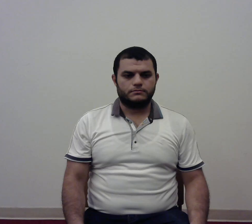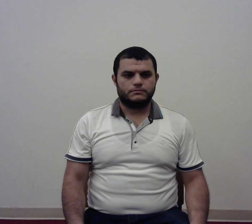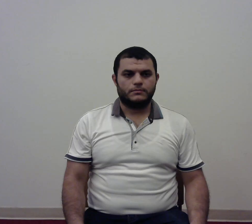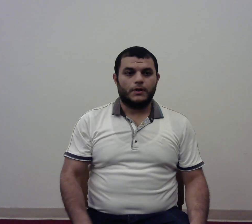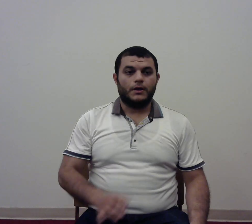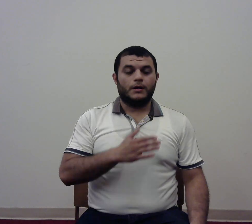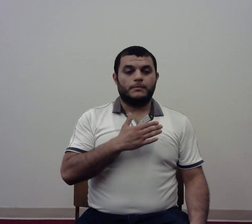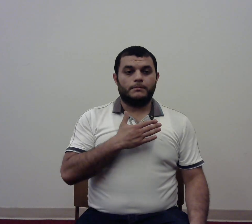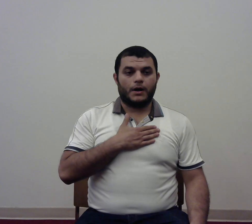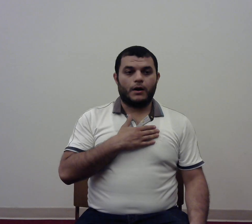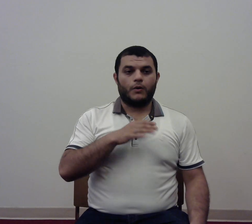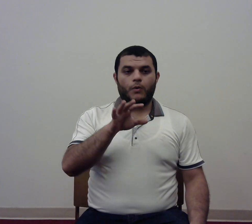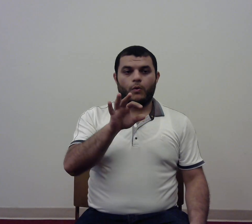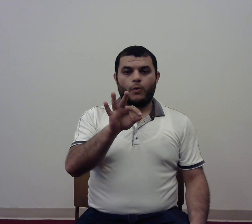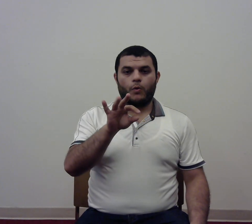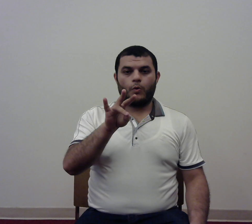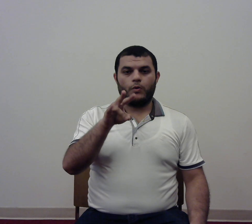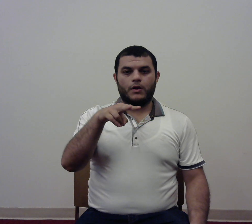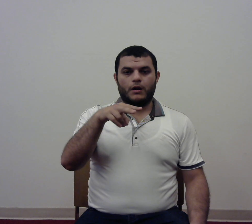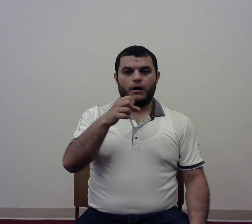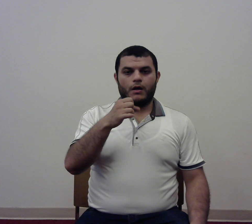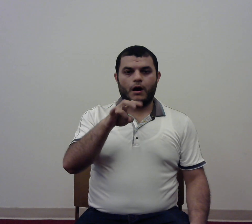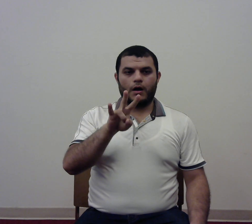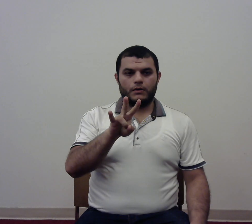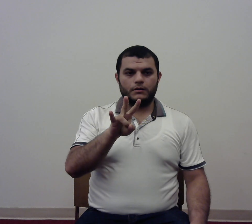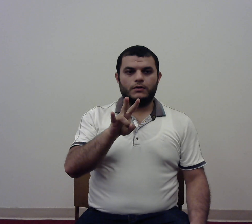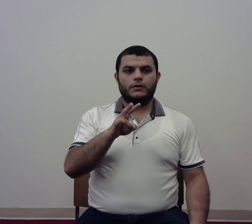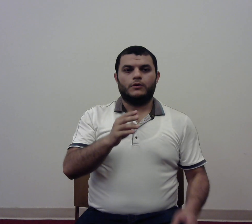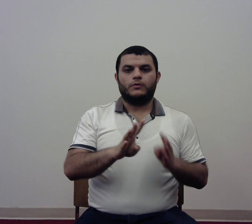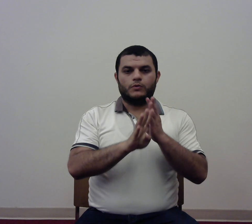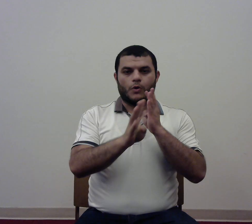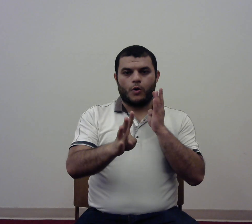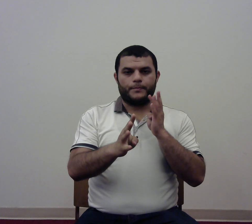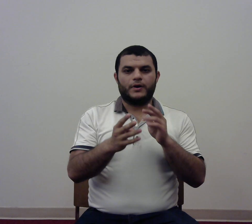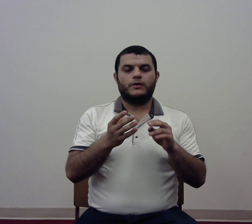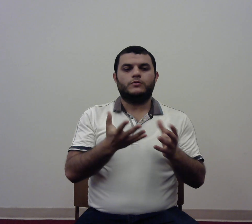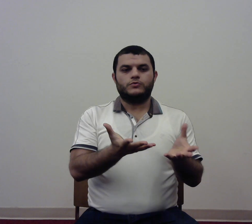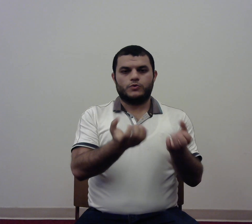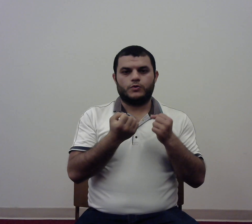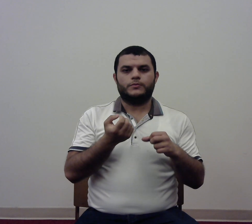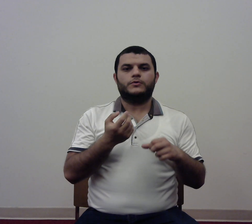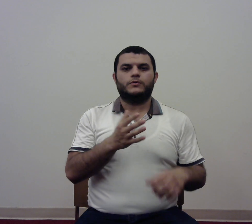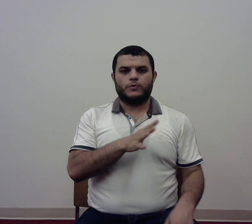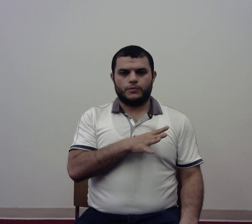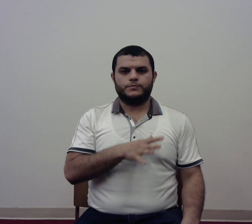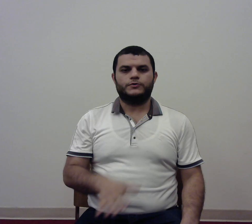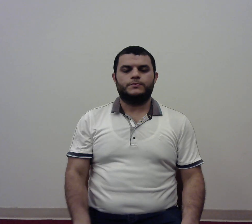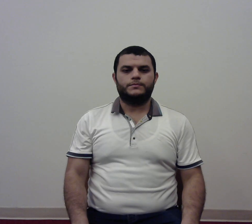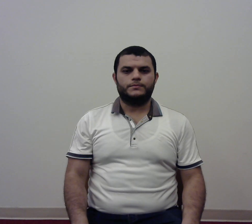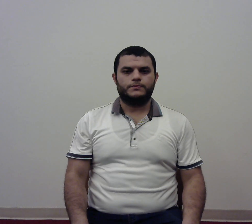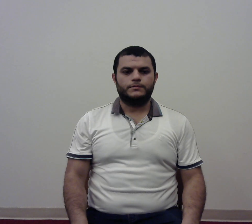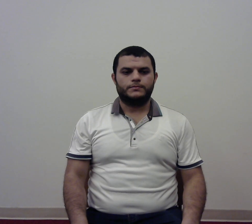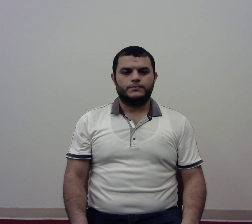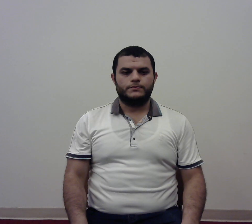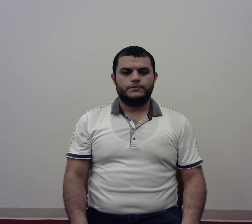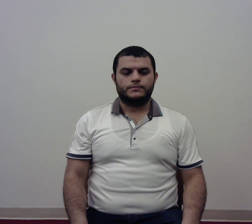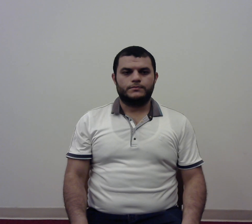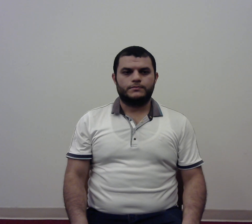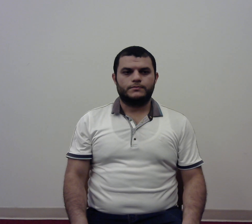Mən onlayn növbə götürmüşəm